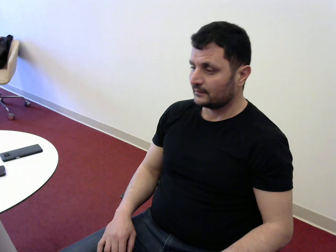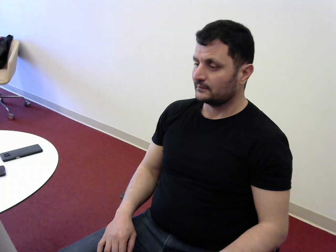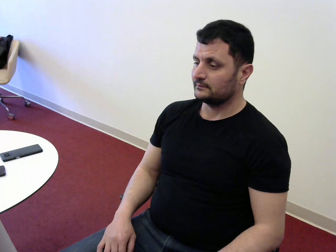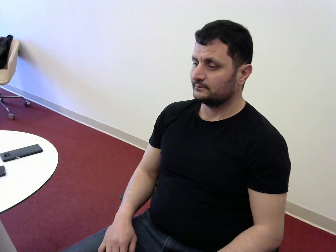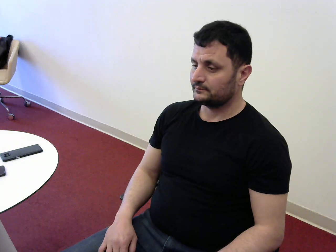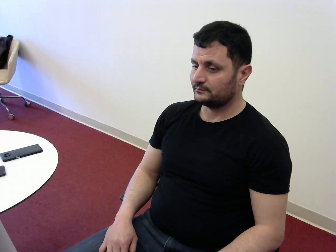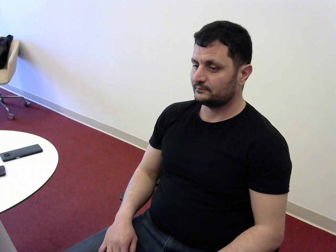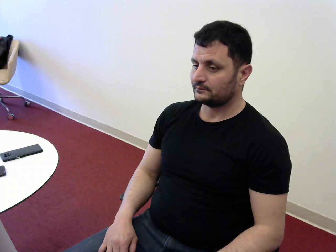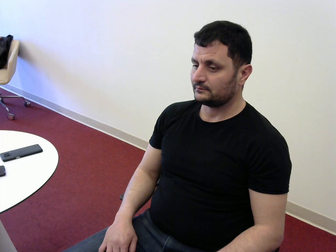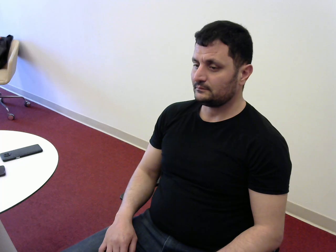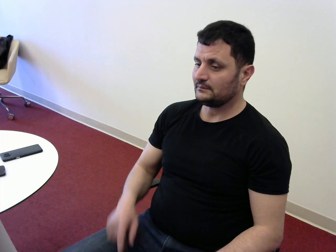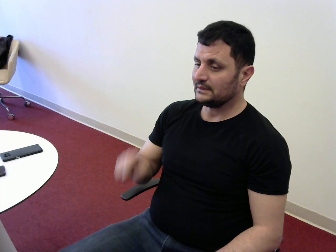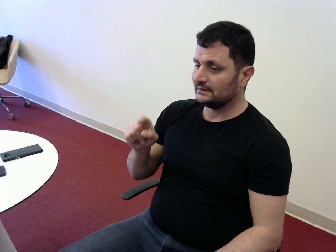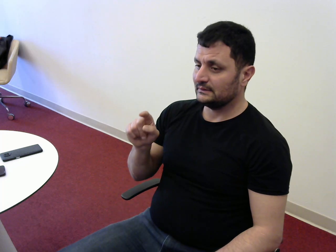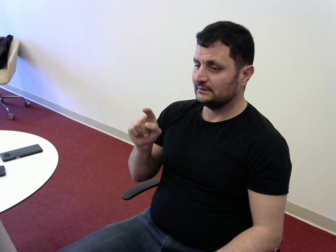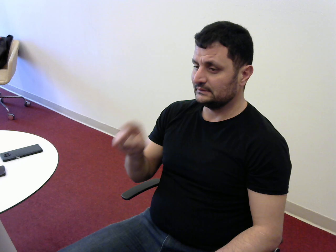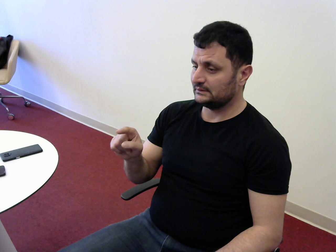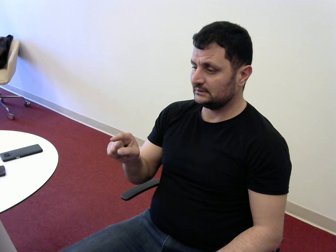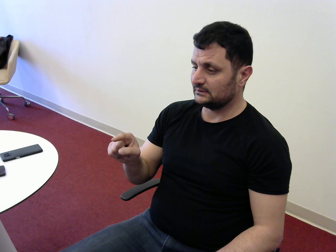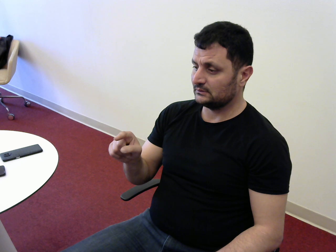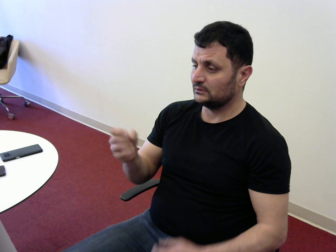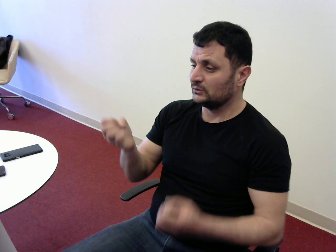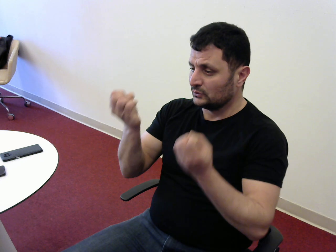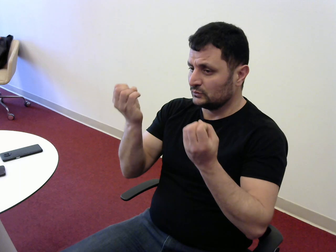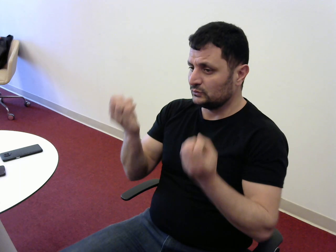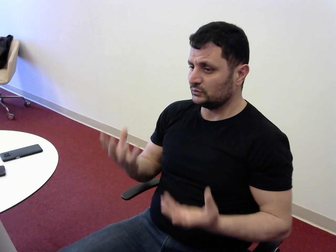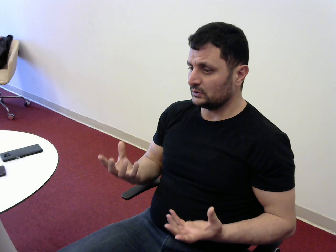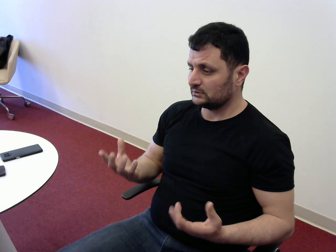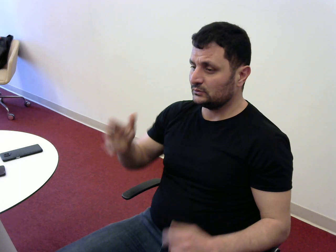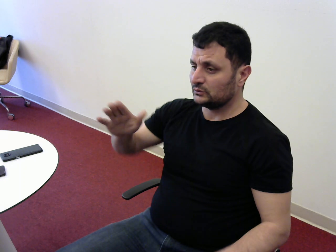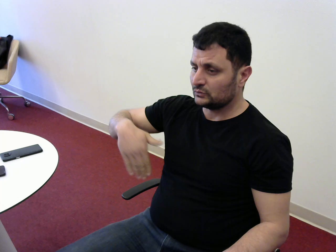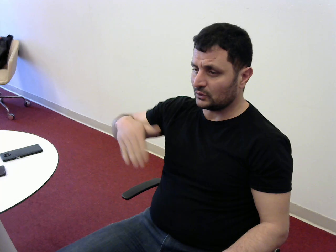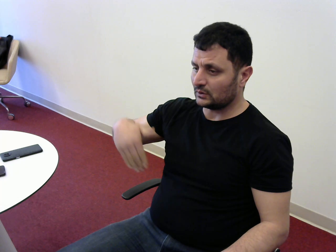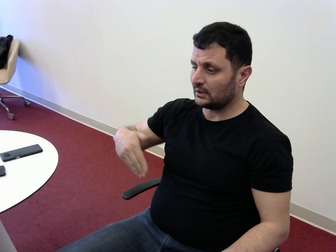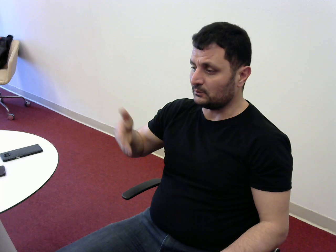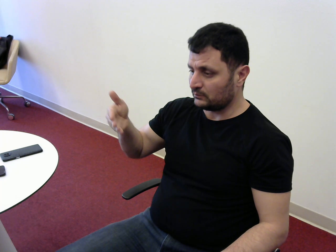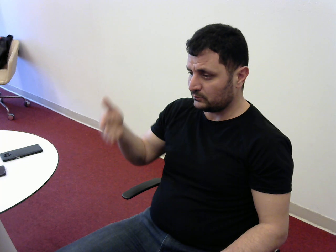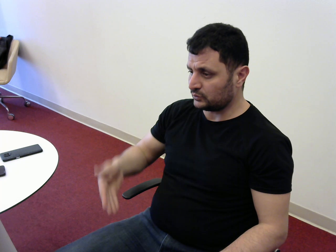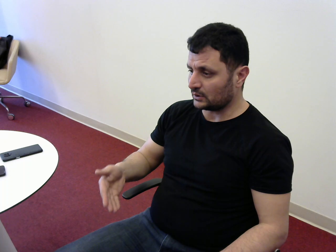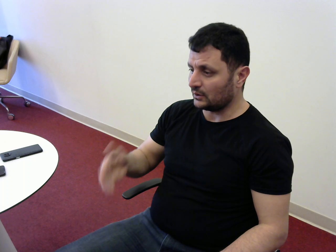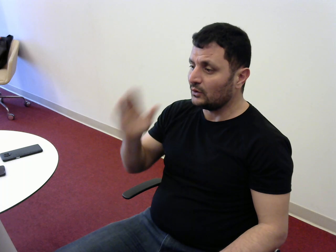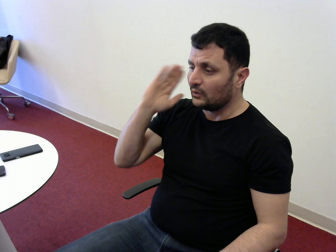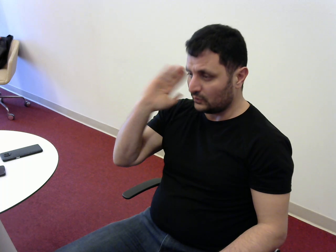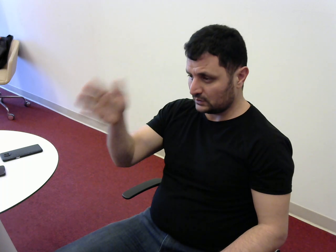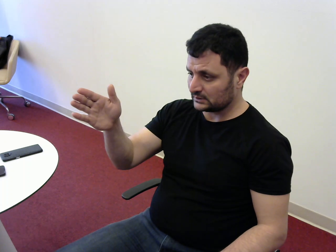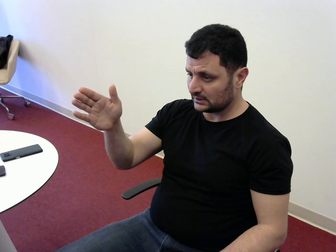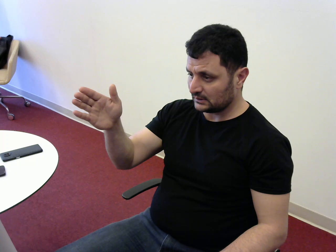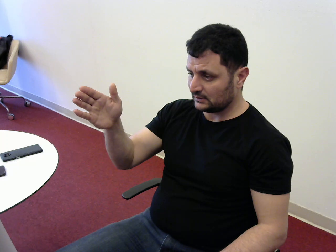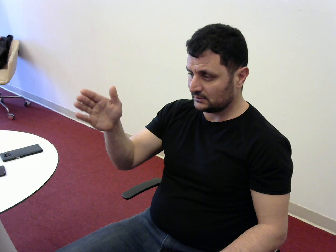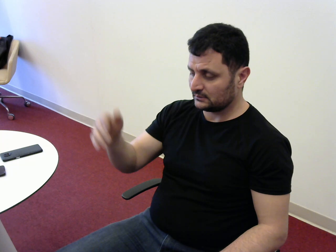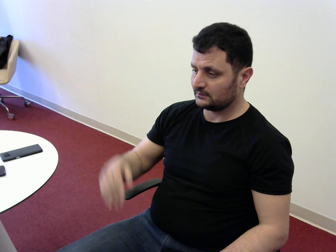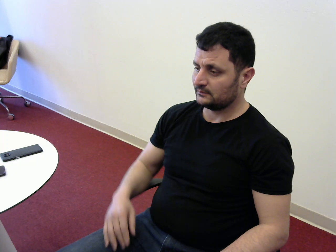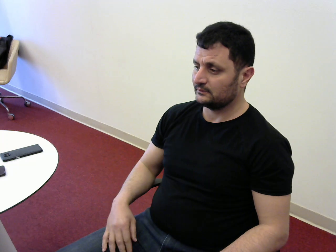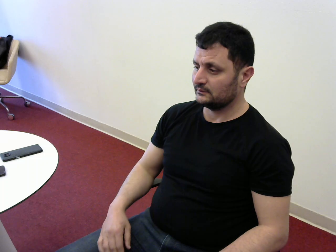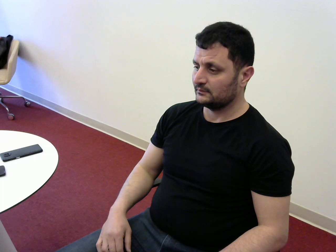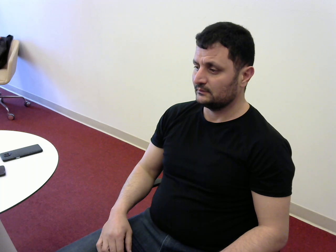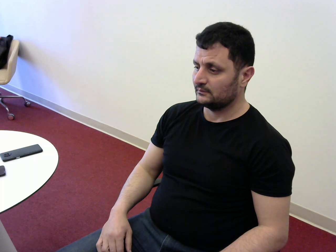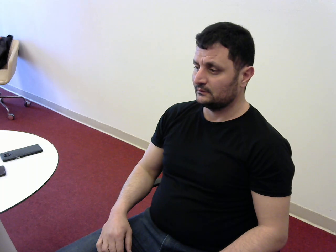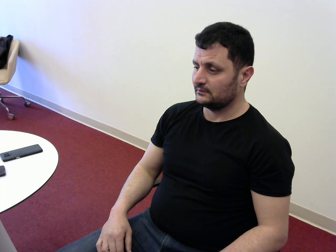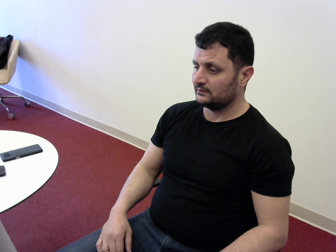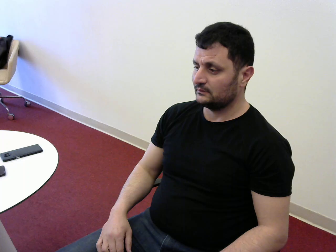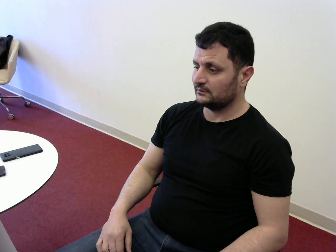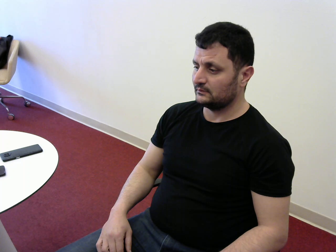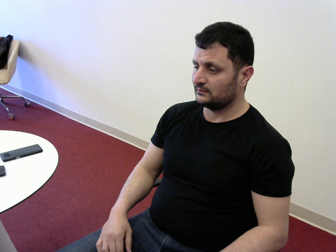Siz günortadan sonra burda olacaqsınızmı?